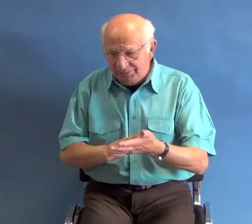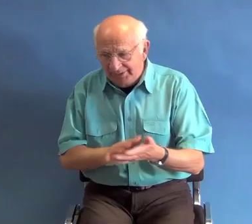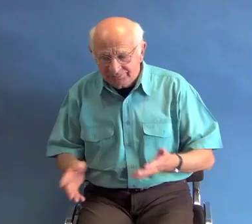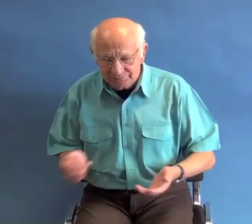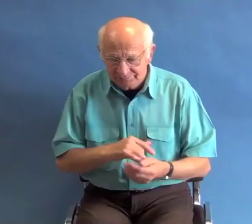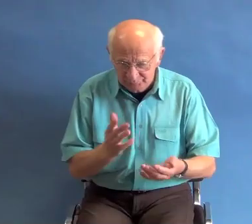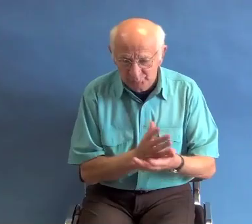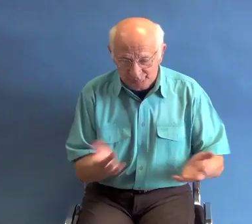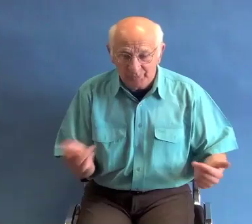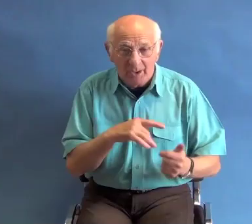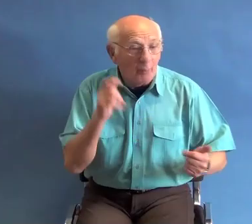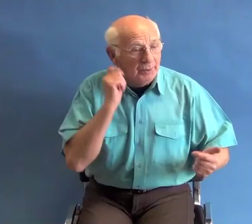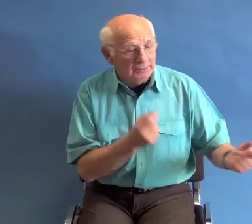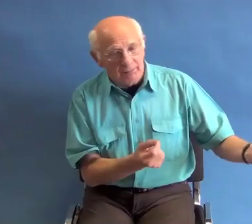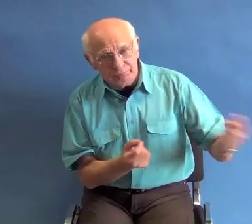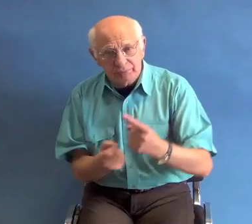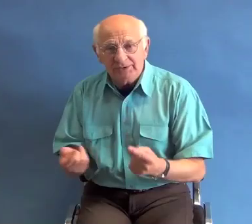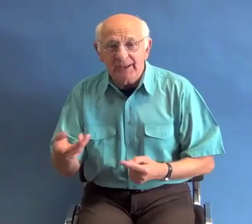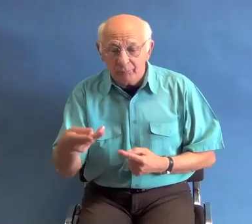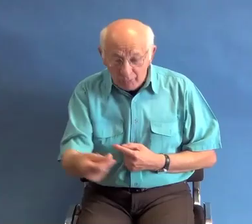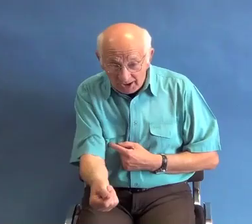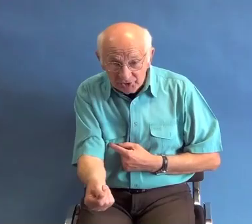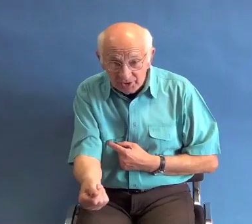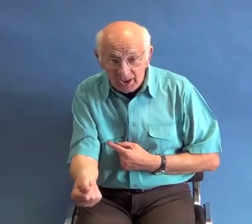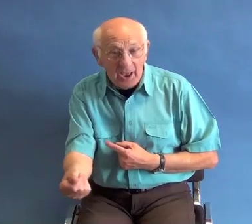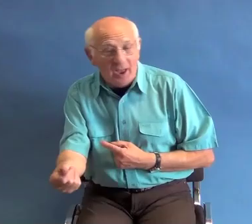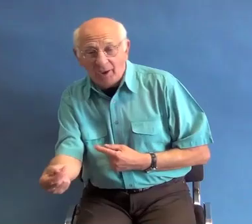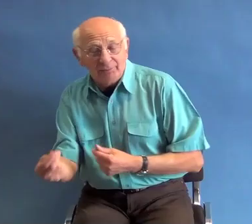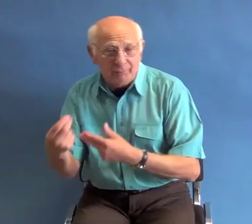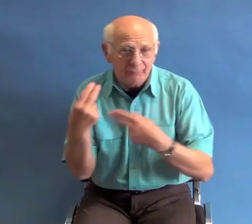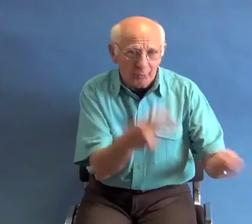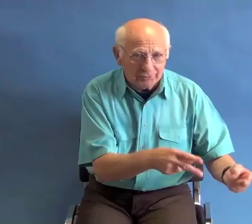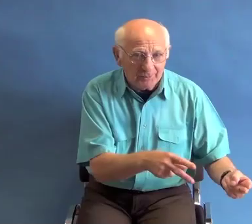Kobieta po wszystkim przyszła zapłacić, ale on jej zwrócił.